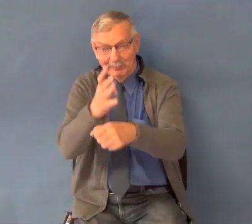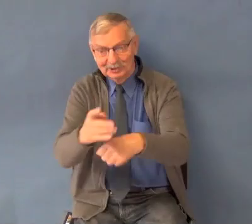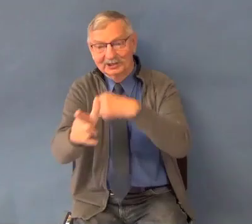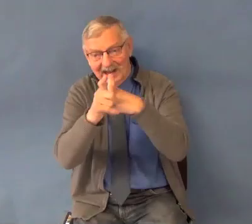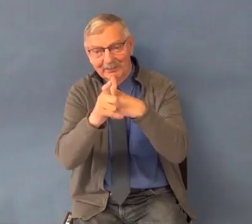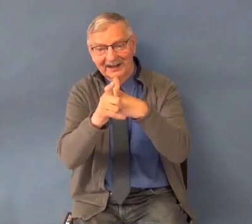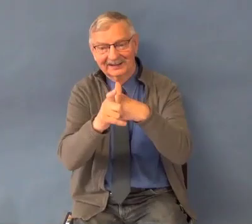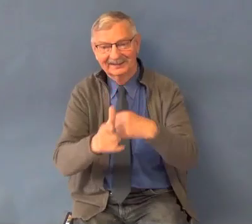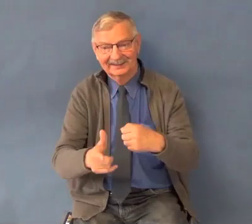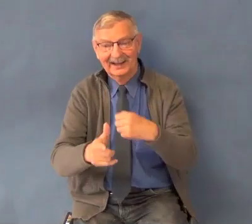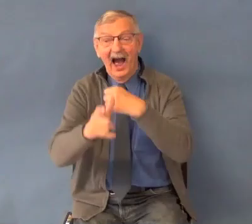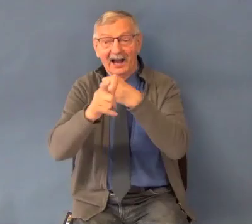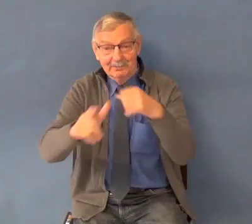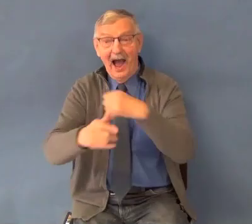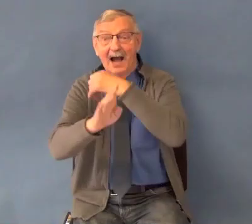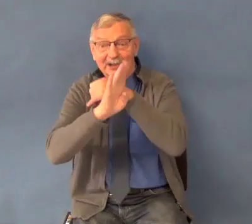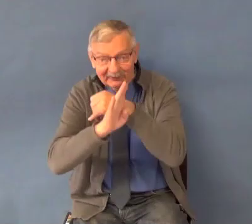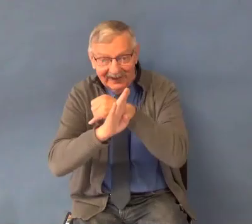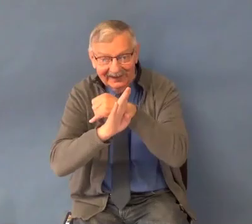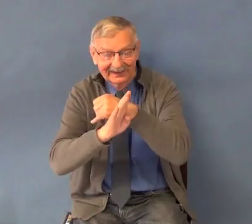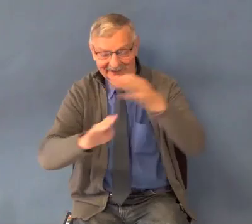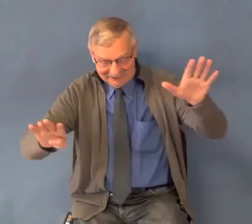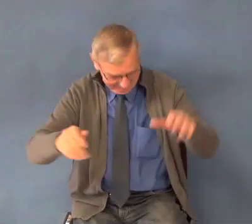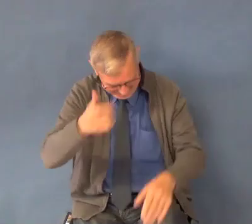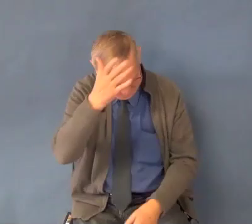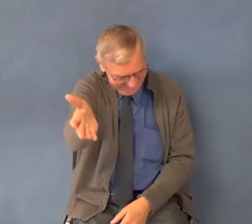Czterdzieści i siedemdziesiąt, dziewięćdziesiąt ?